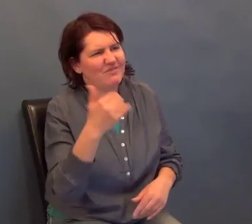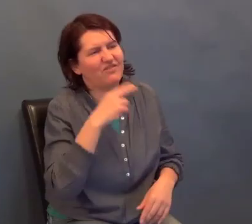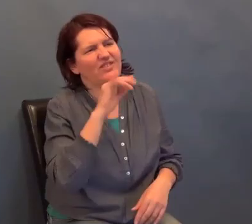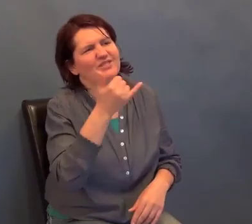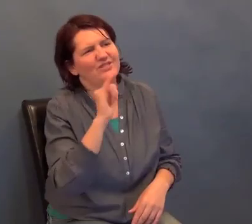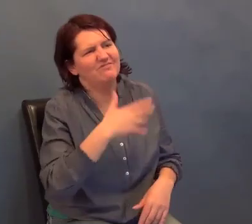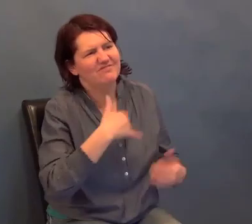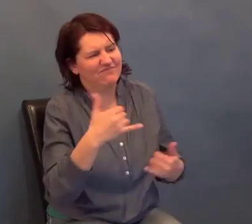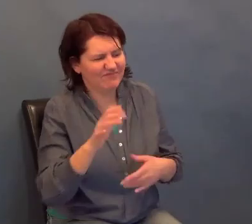Woda może mieć kolor żółty, różne kolory.